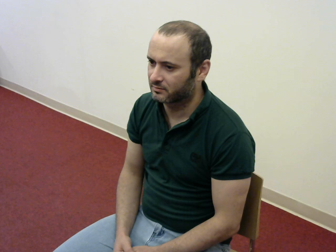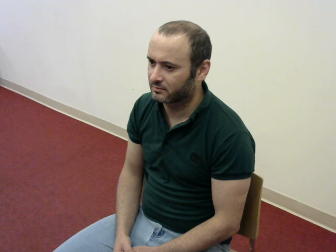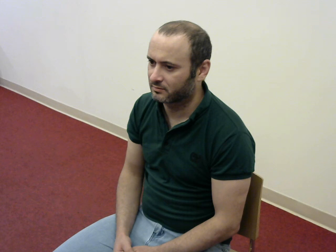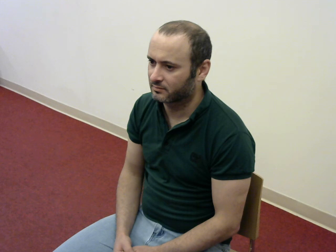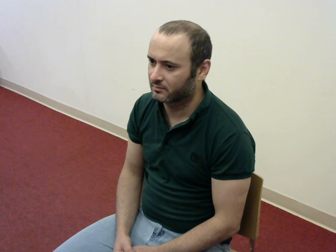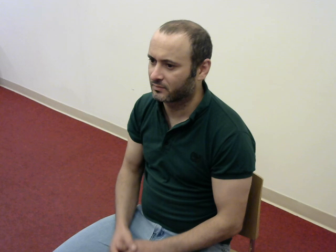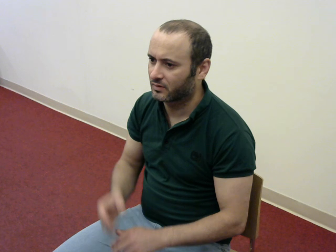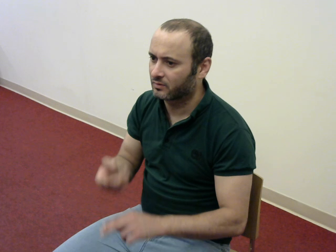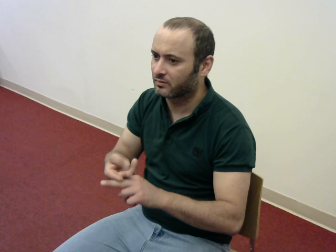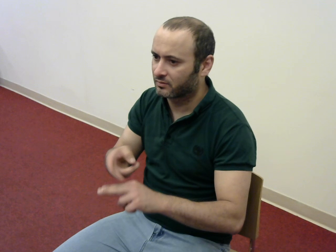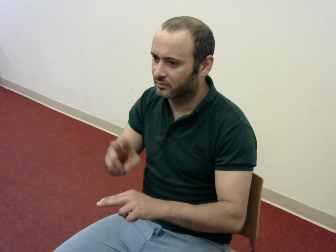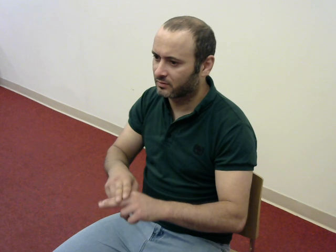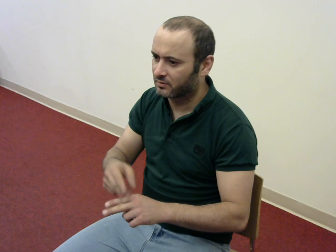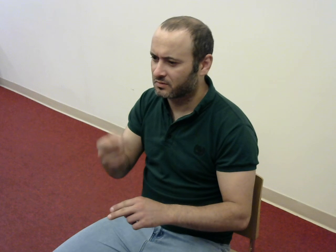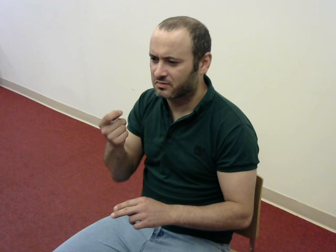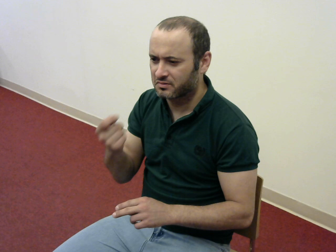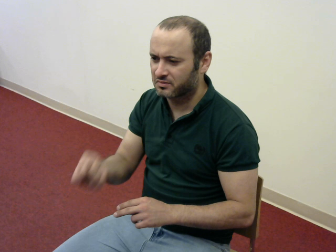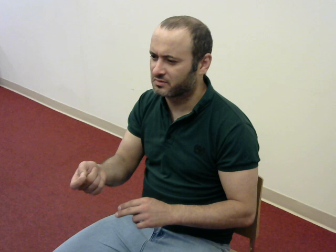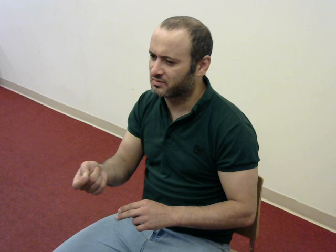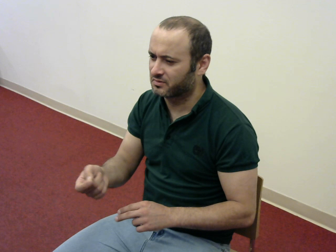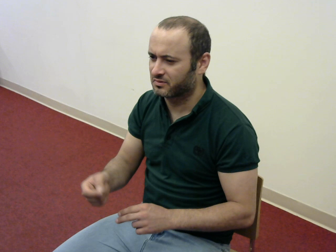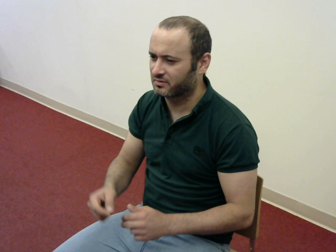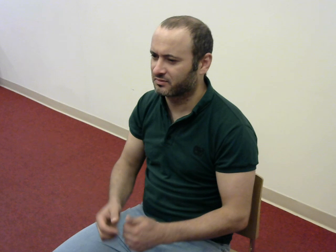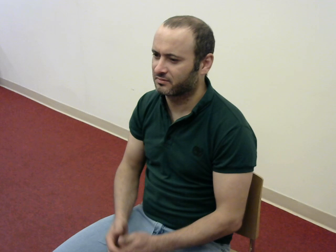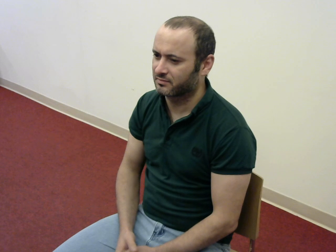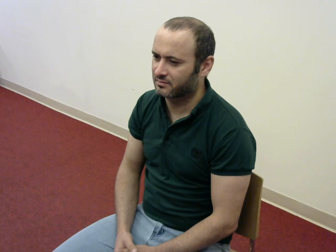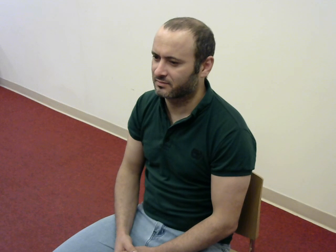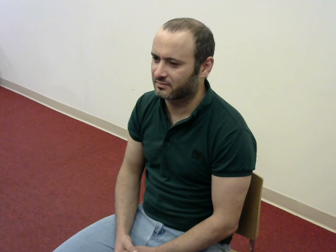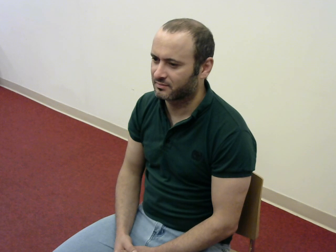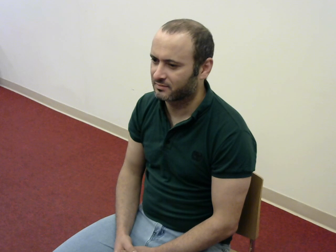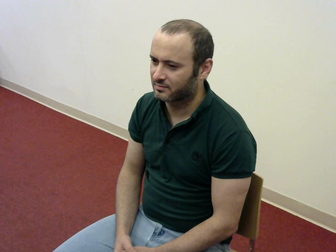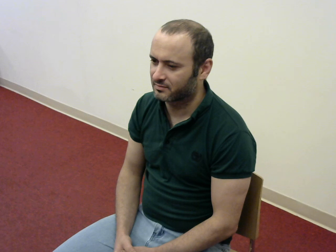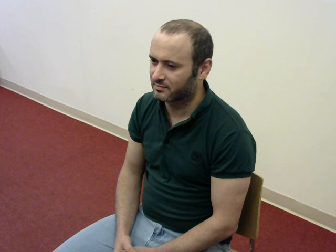Bu ucuzdur